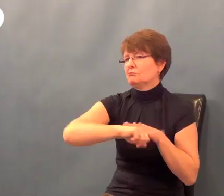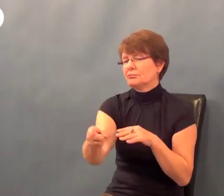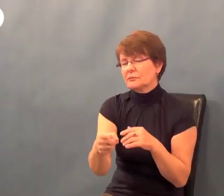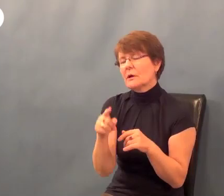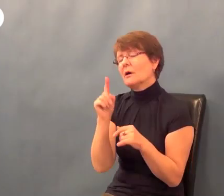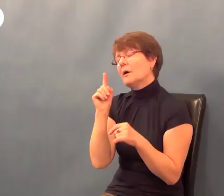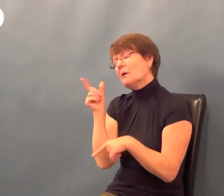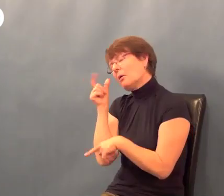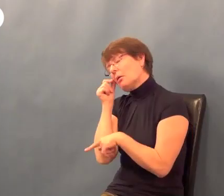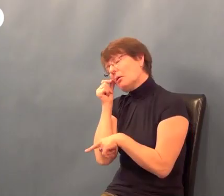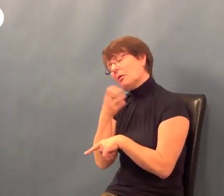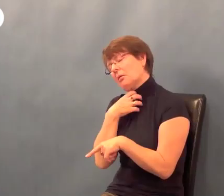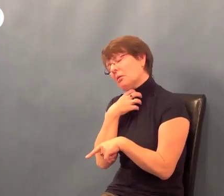Chłopiec nadal spał.